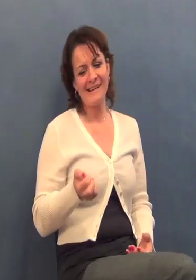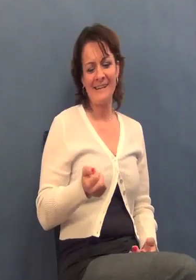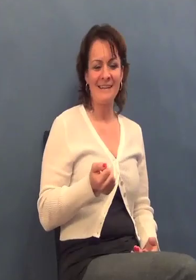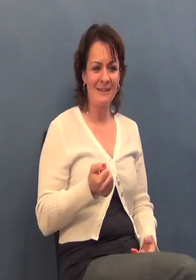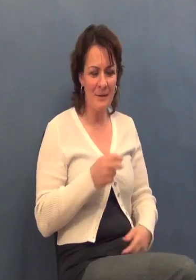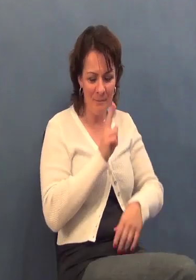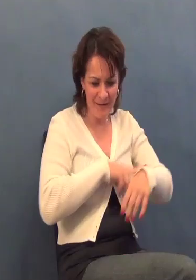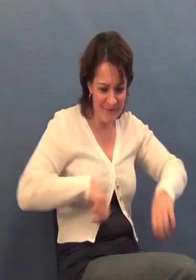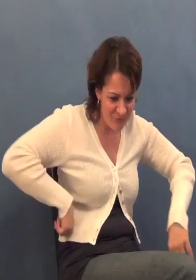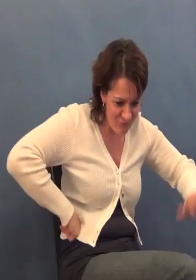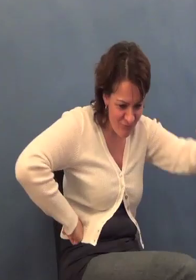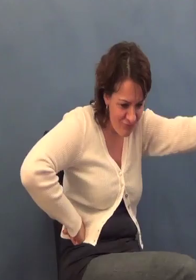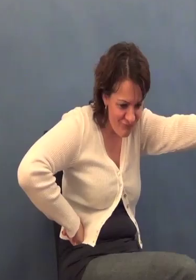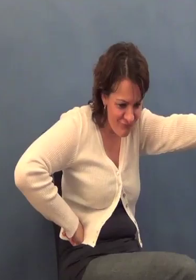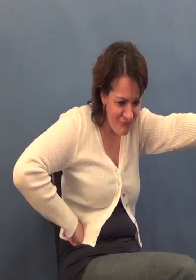Policjant staje nad nim.